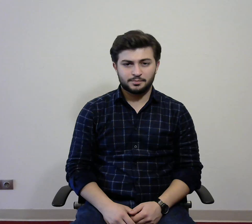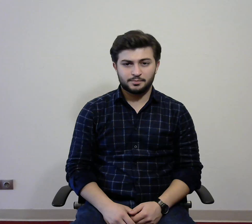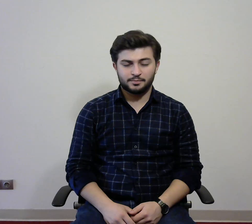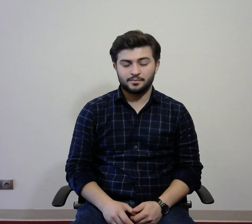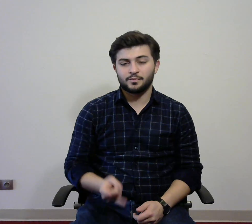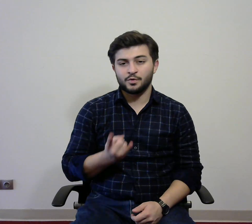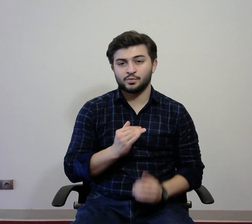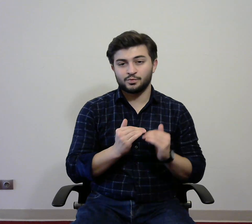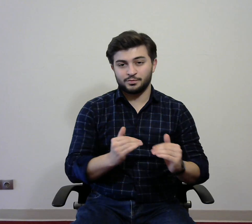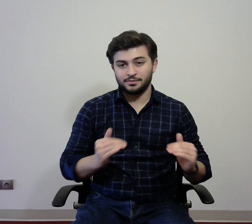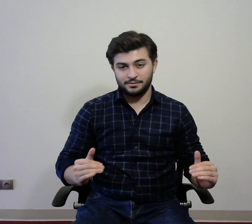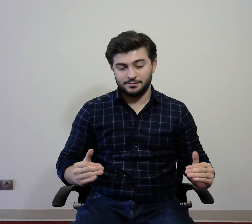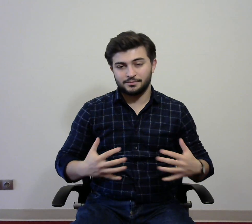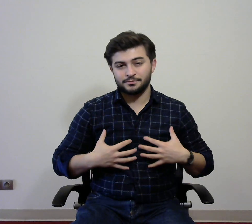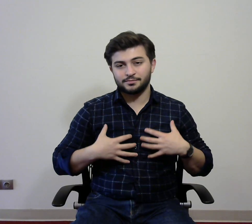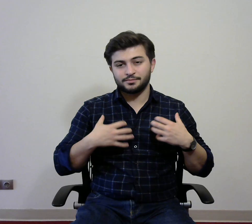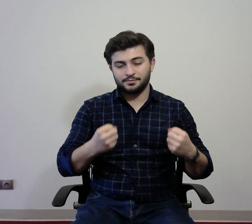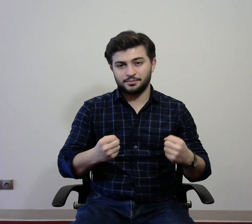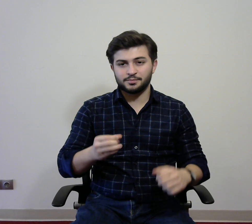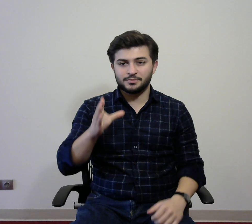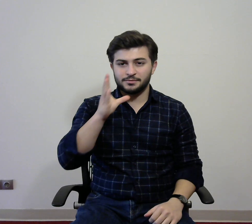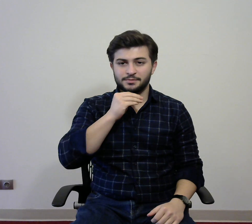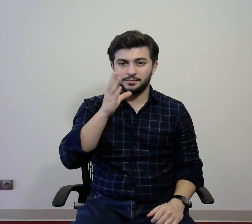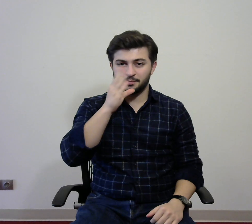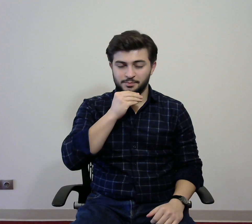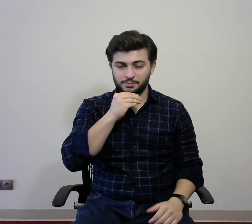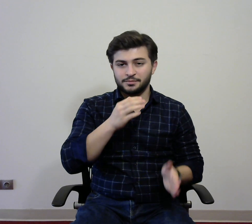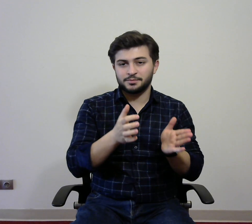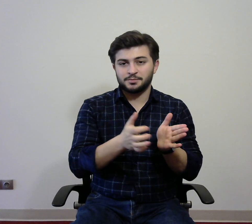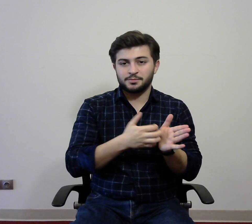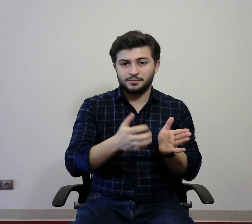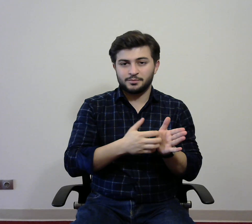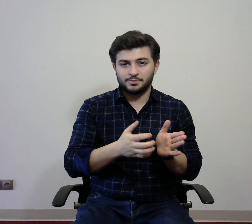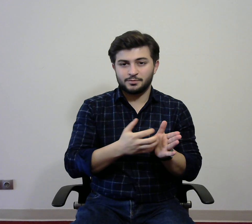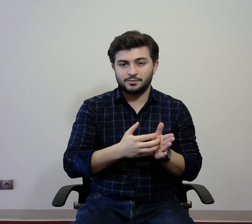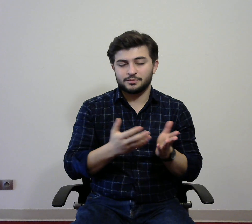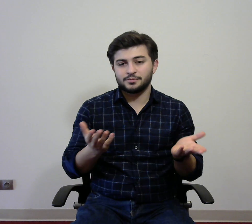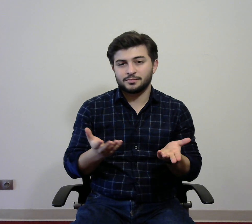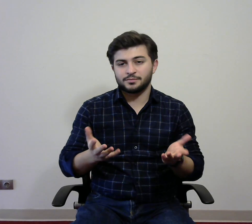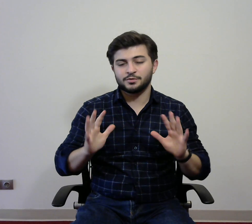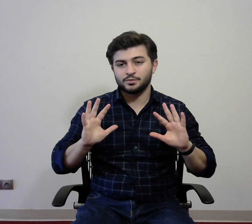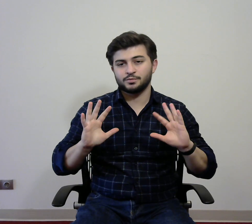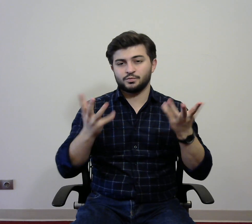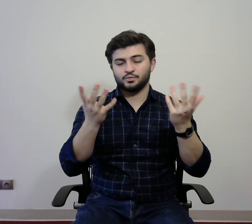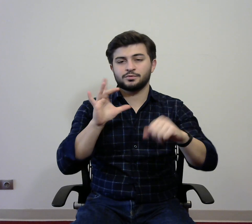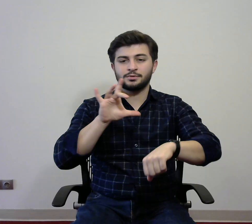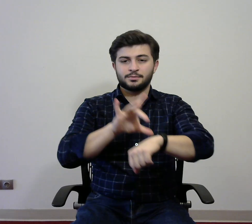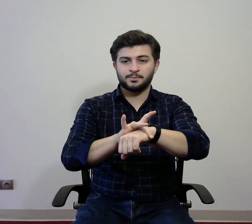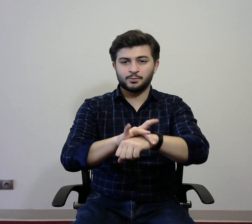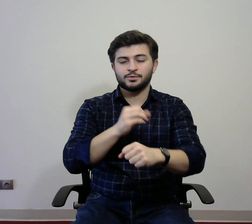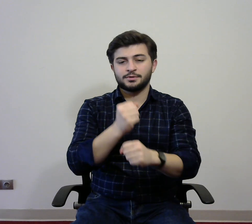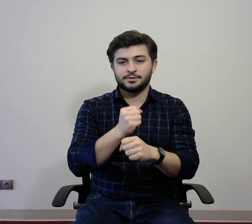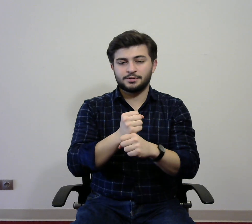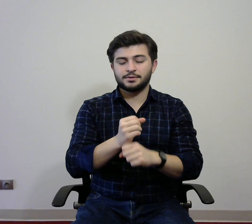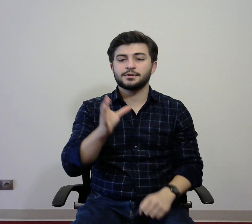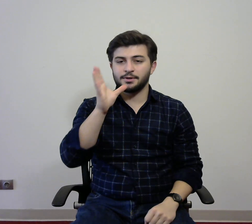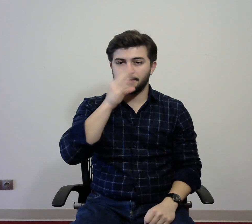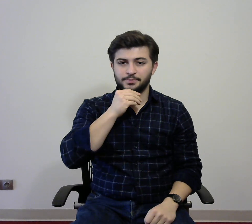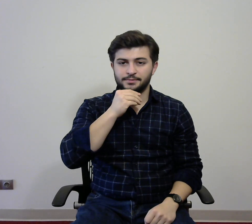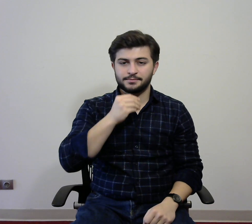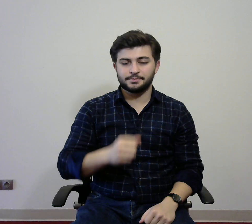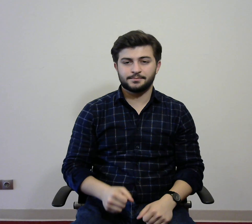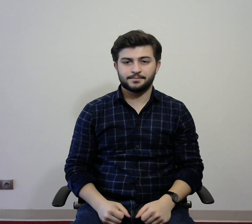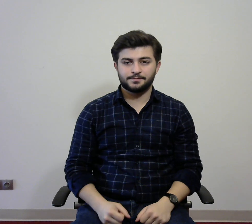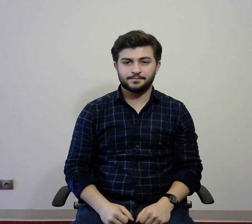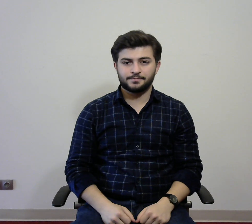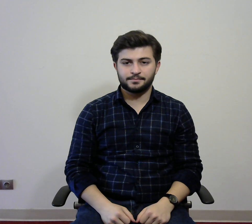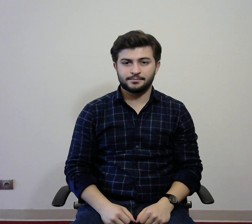Uşaqların sağlamlıq imkanlarının məhdudluğu hansı hallarda müəyyən edilir?